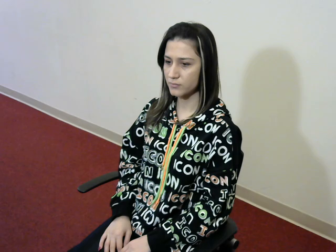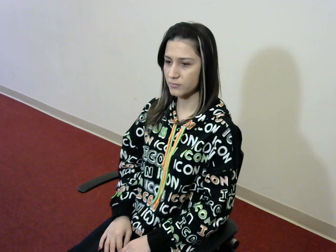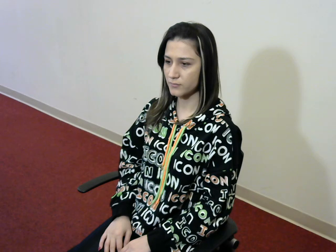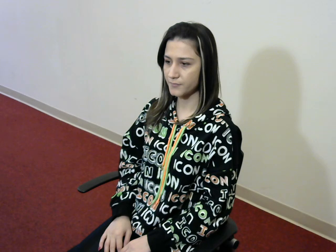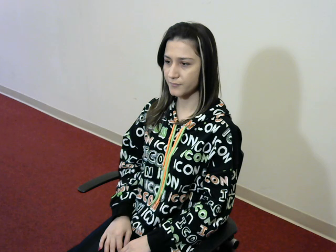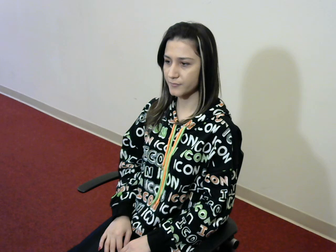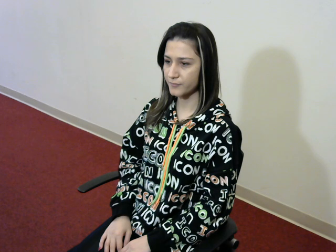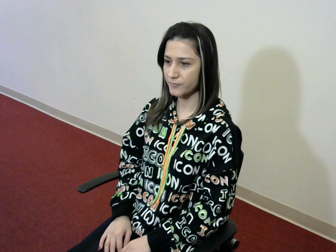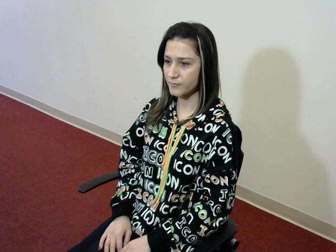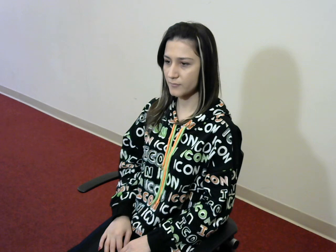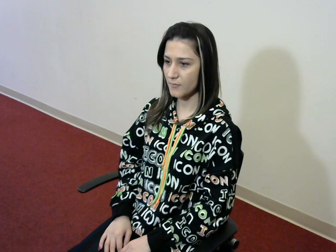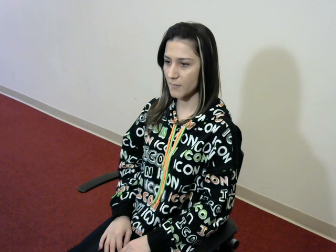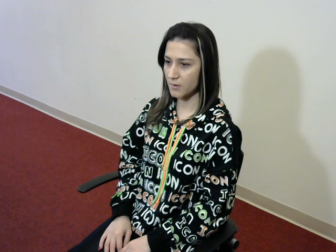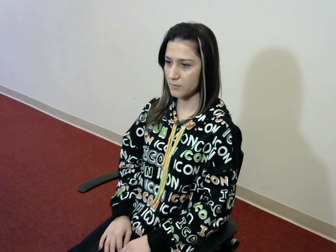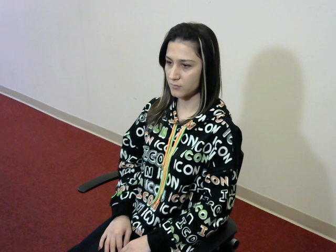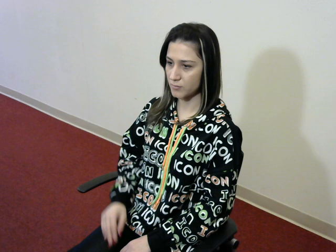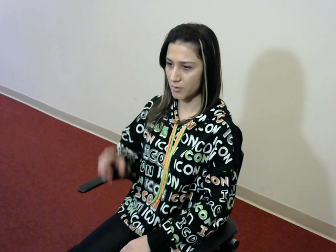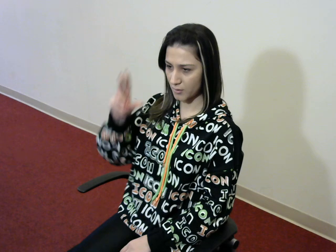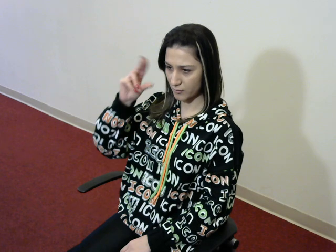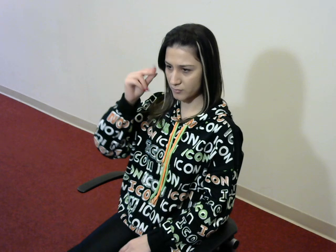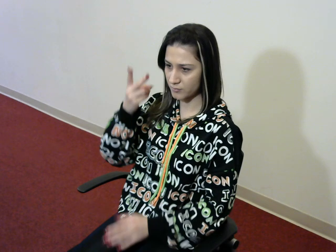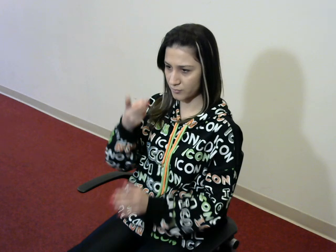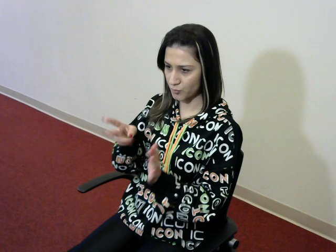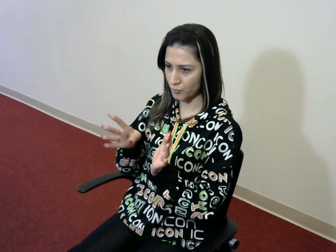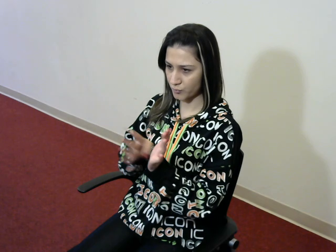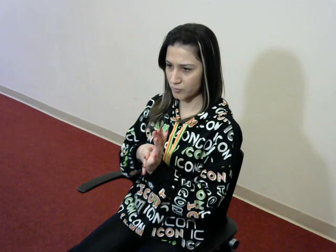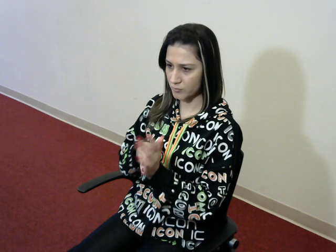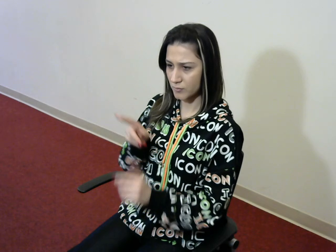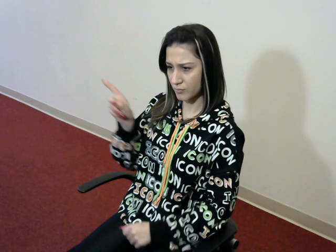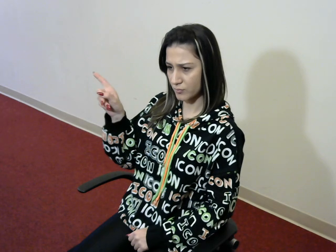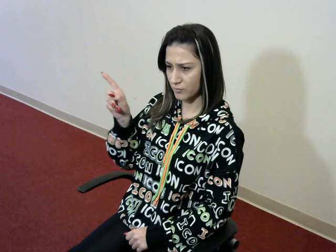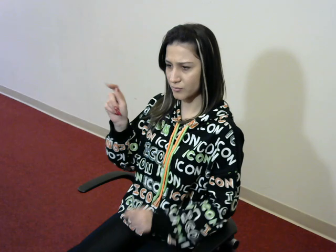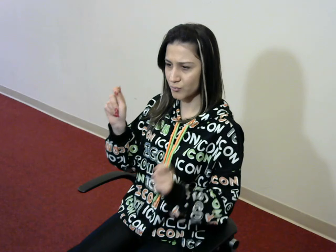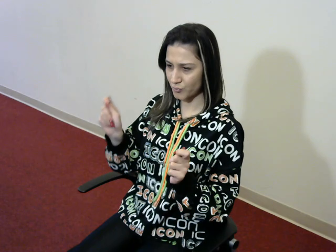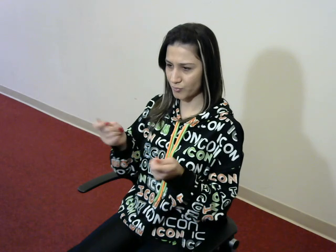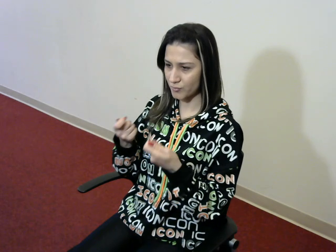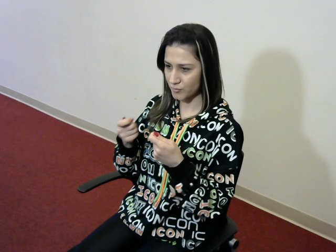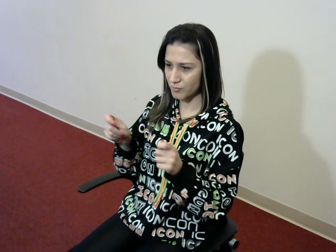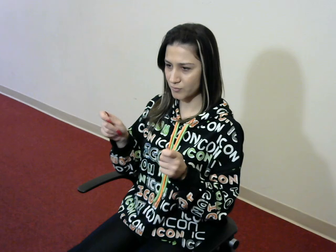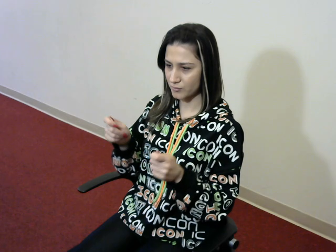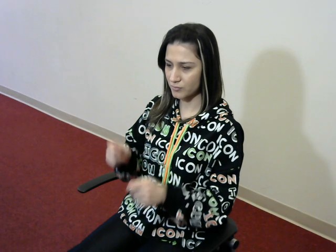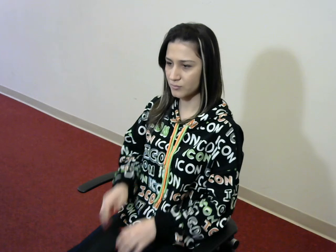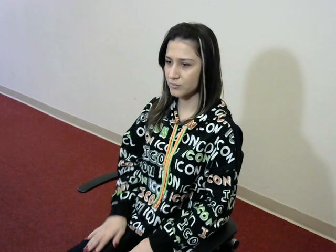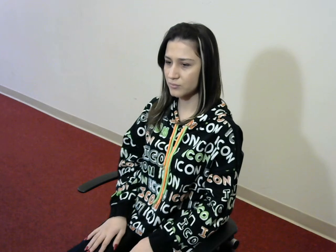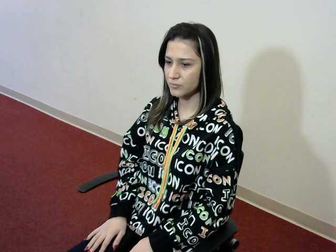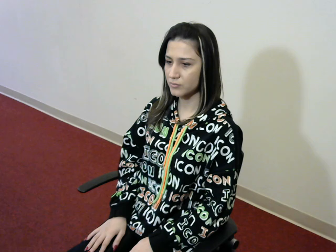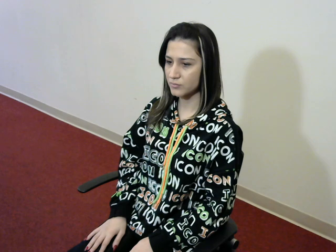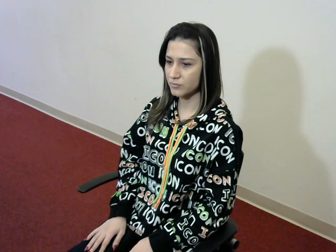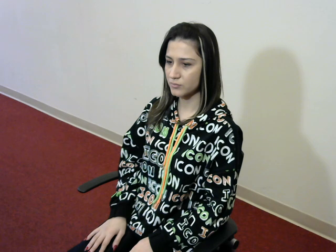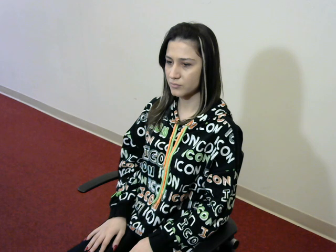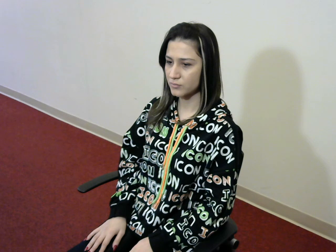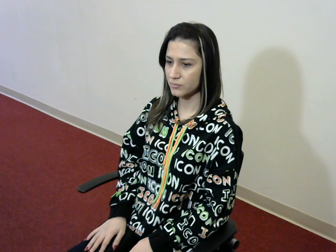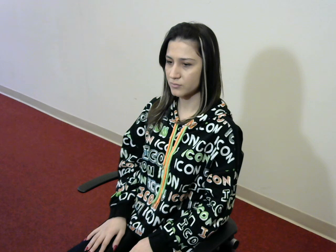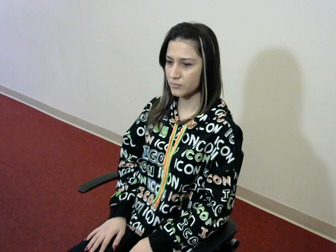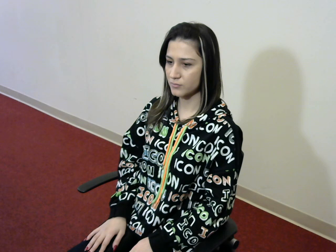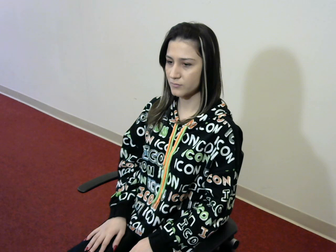Ayın 29-u onun toyudur